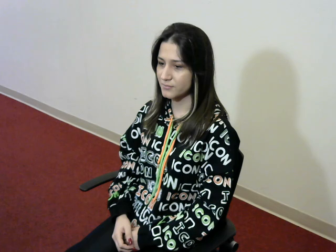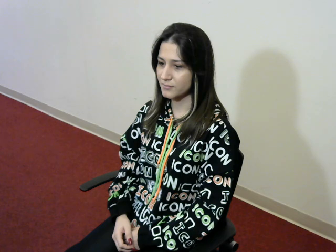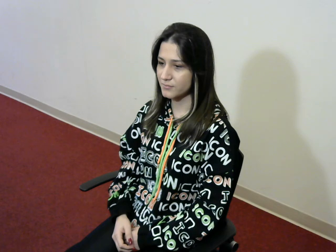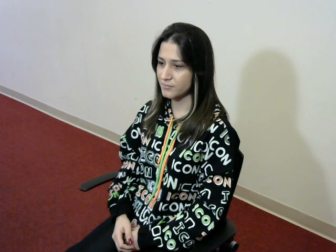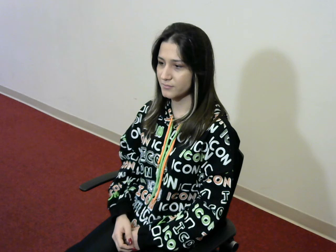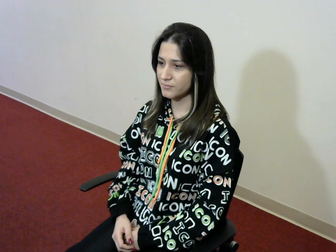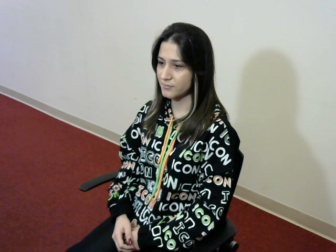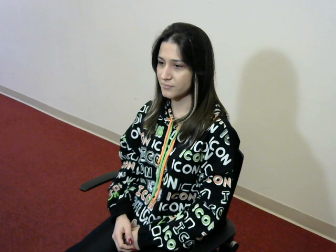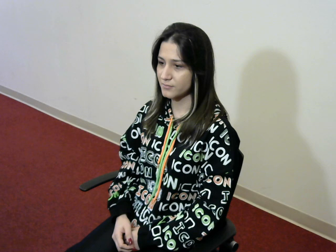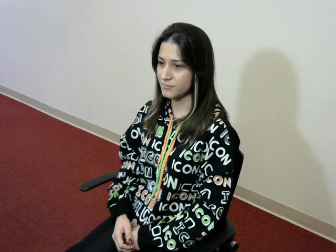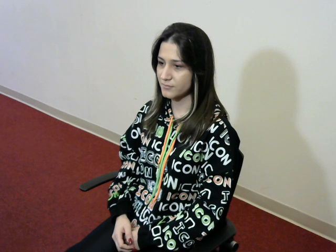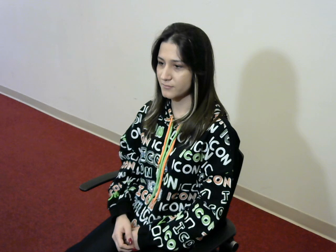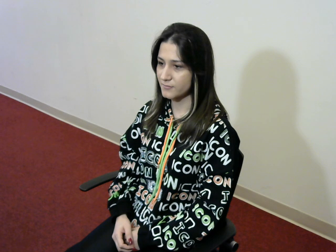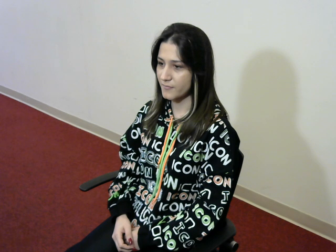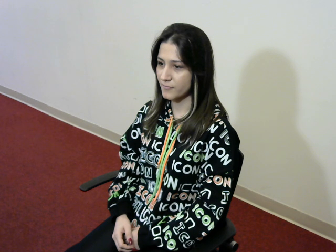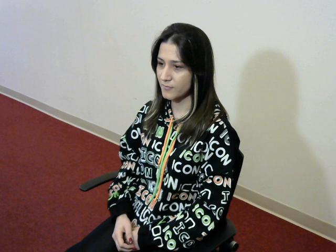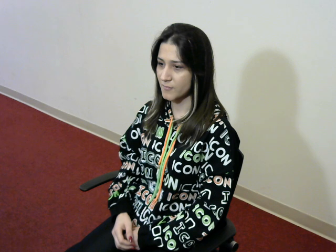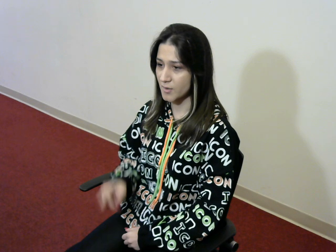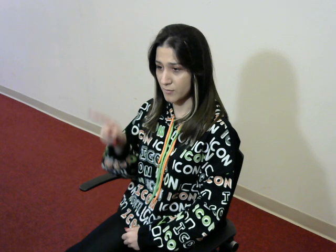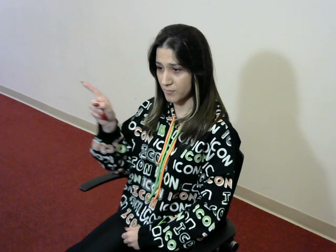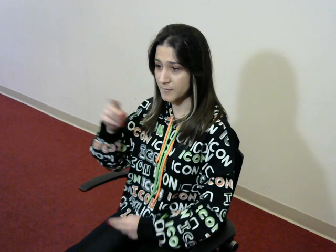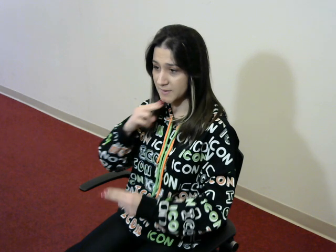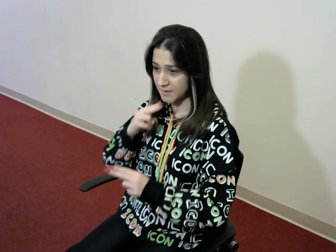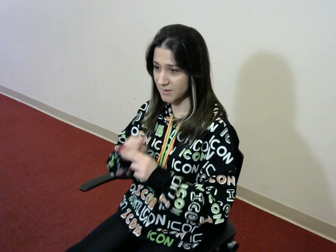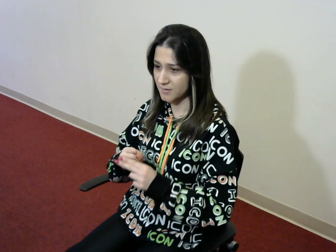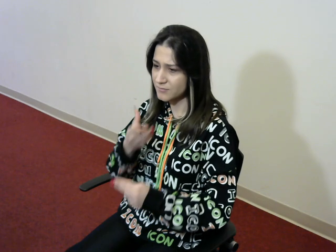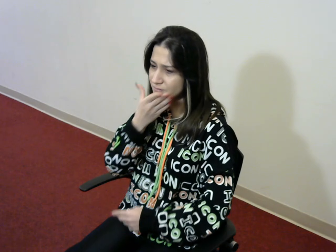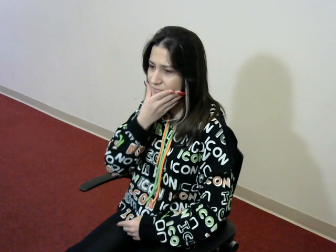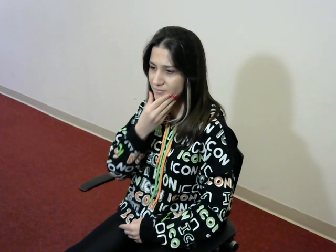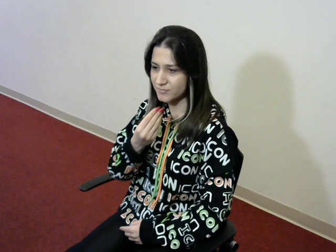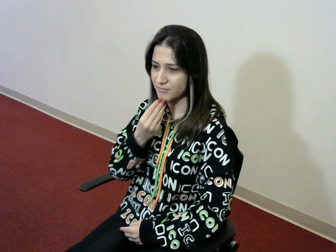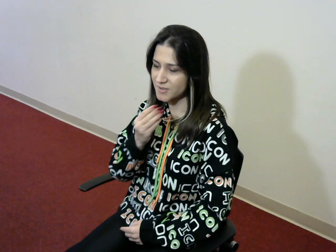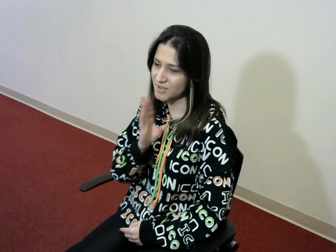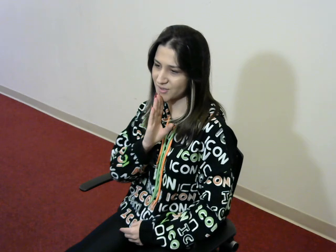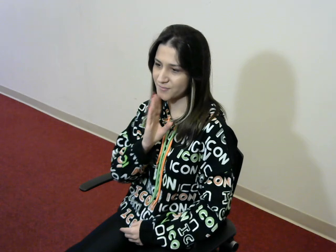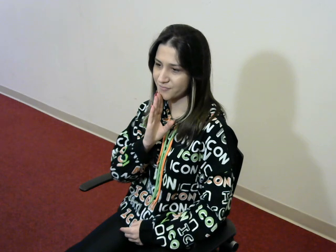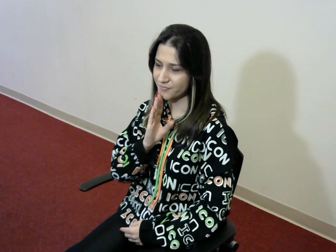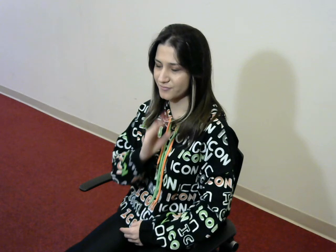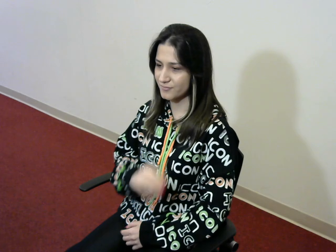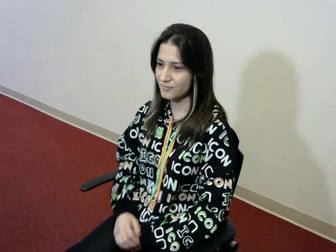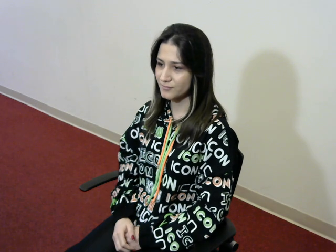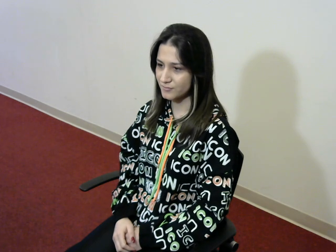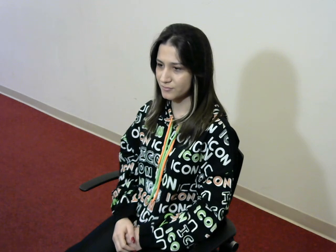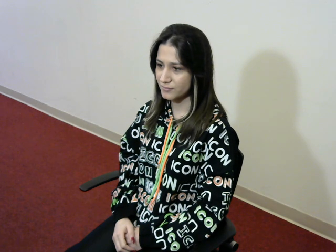Onun bacısı gözəl qızdır